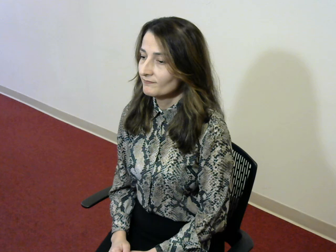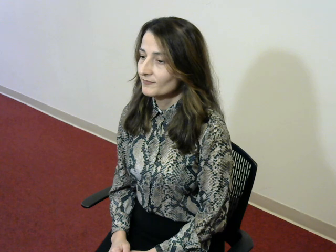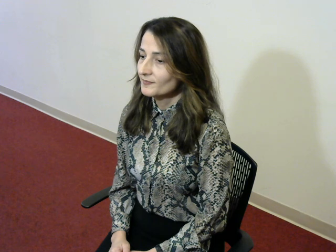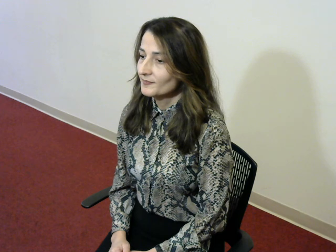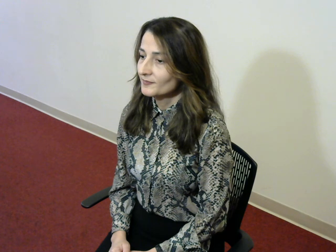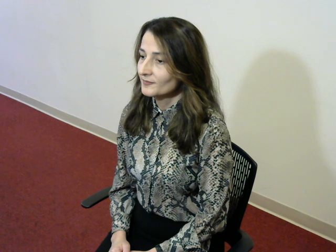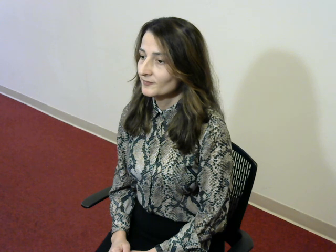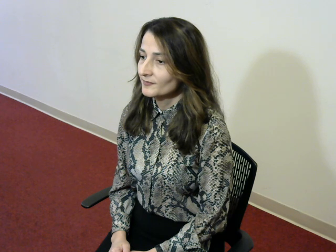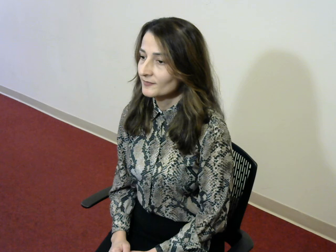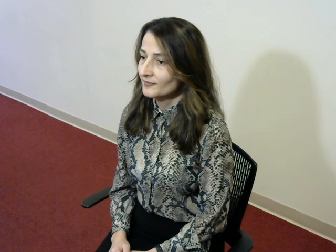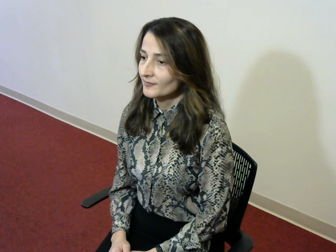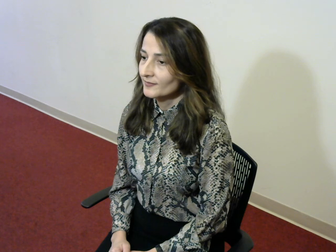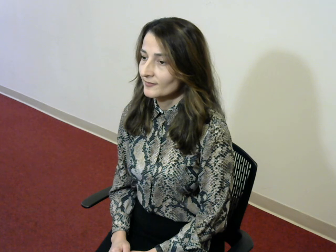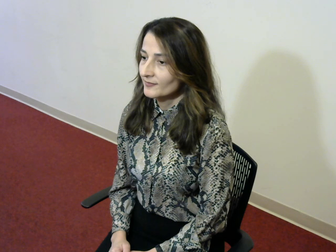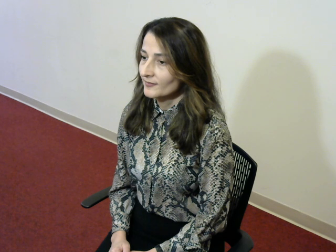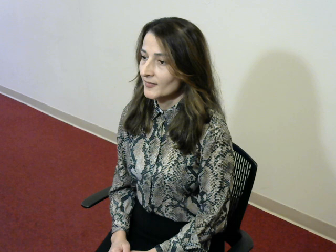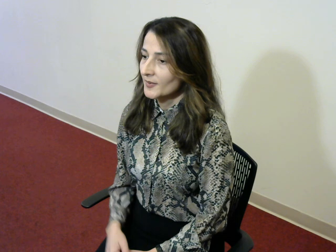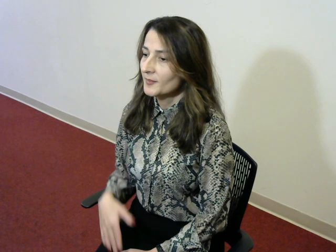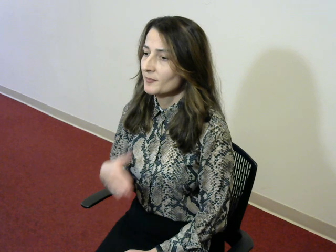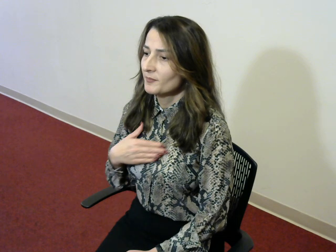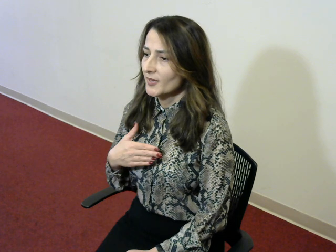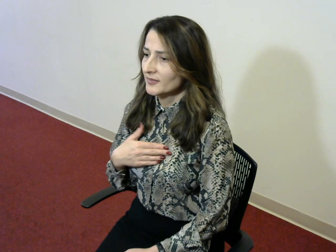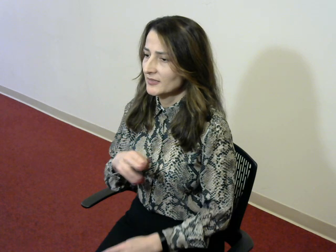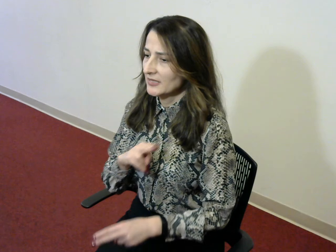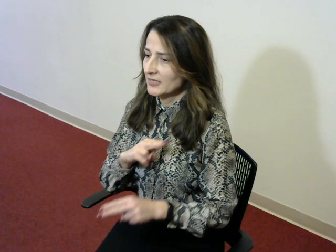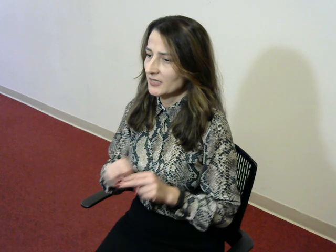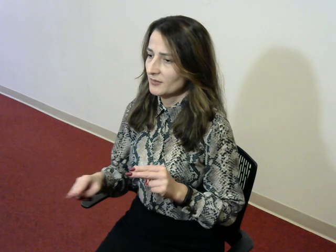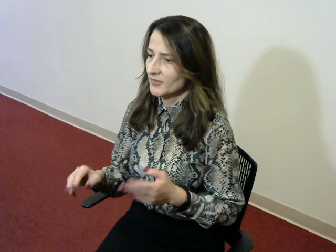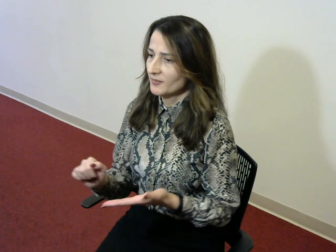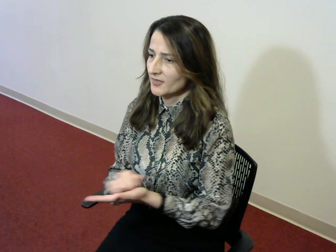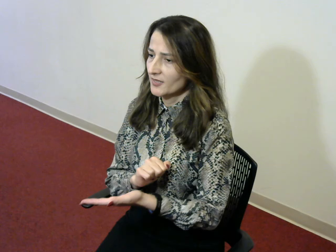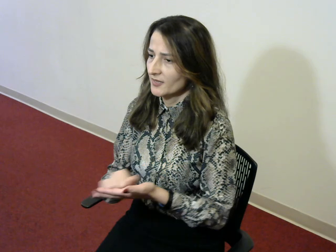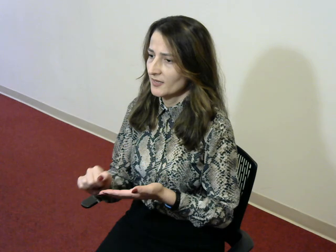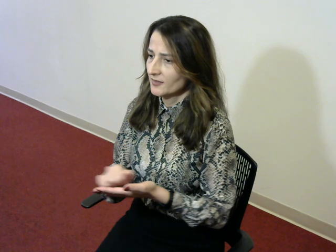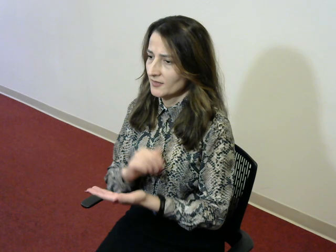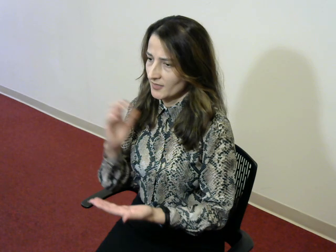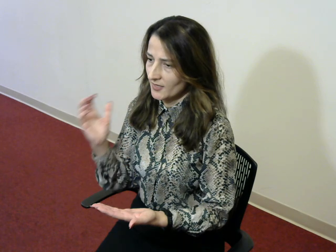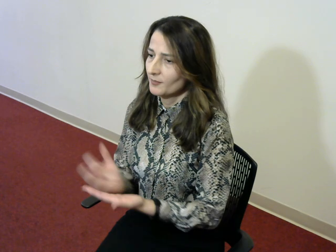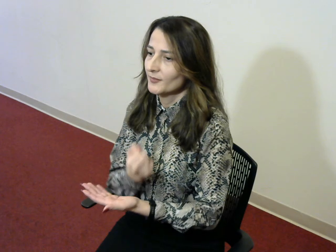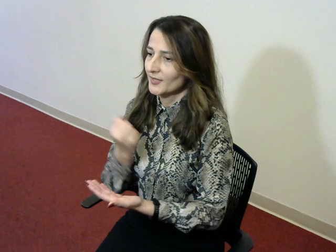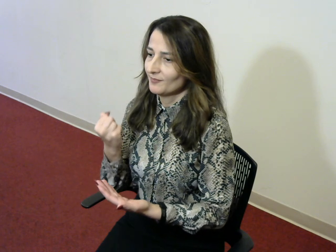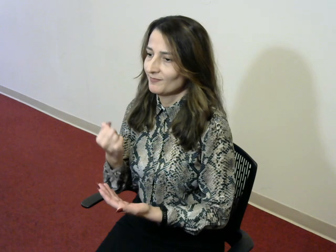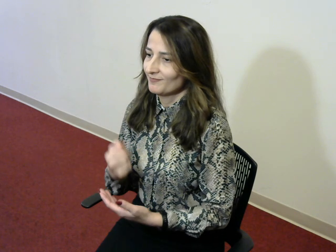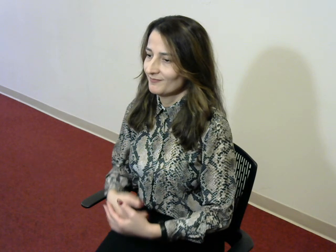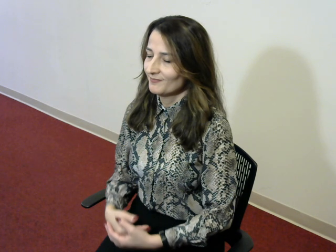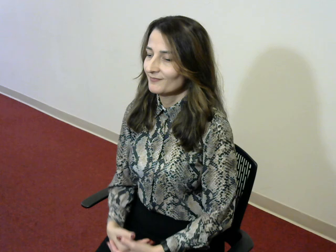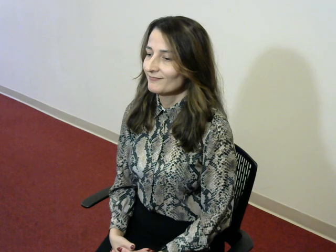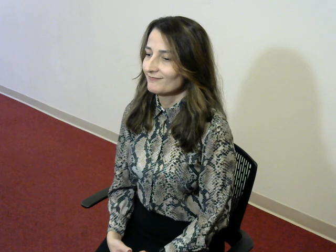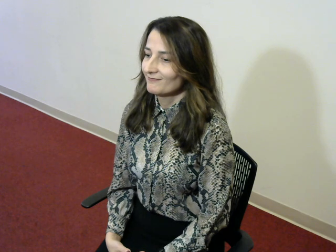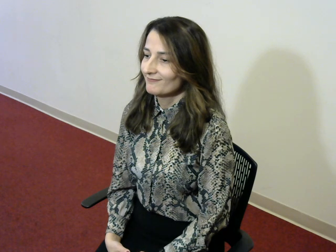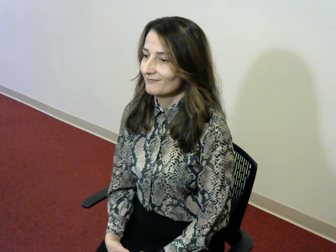Mən itirdiyim sənədi tapmışam